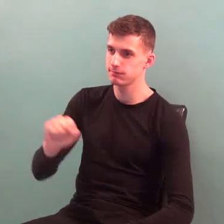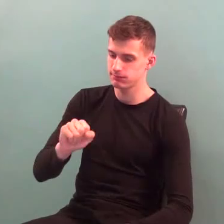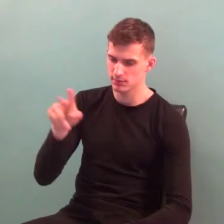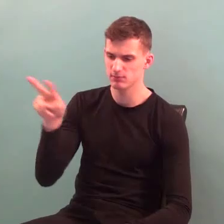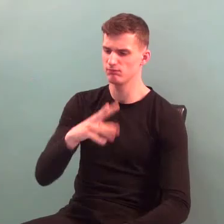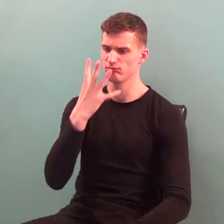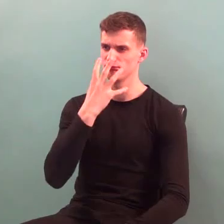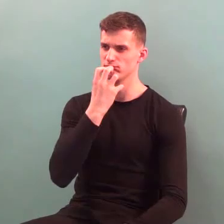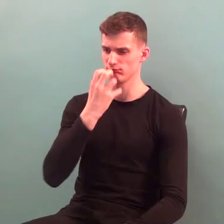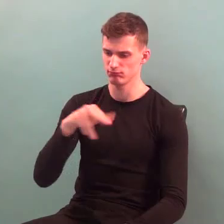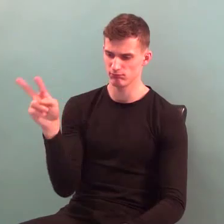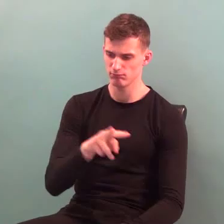Myszka Miki patrzy na niego z obrażoną miną.